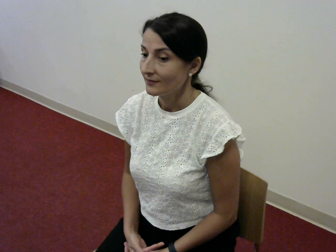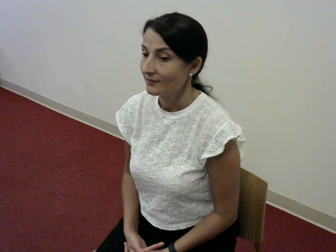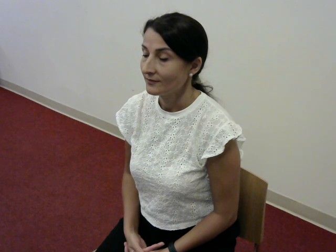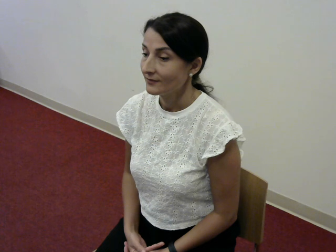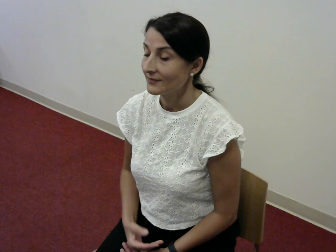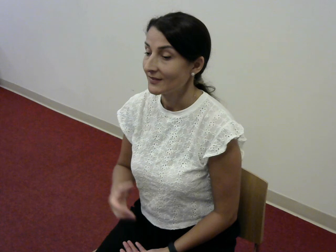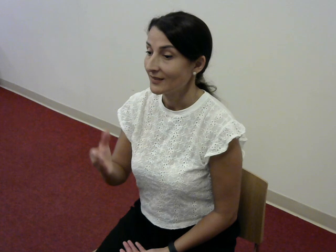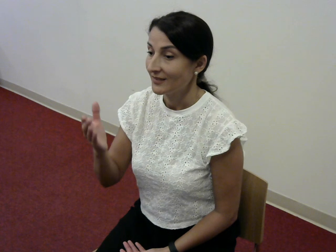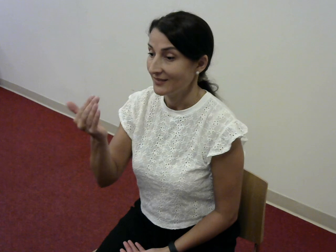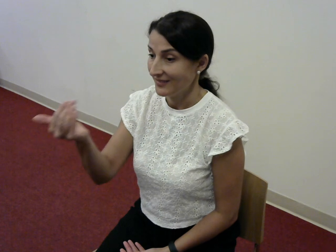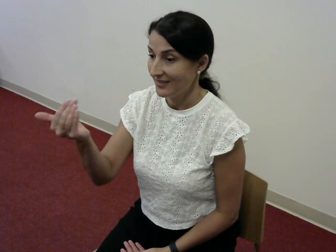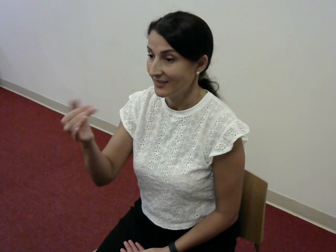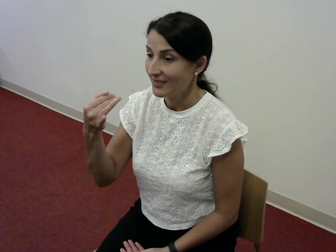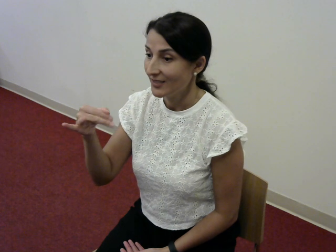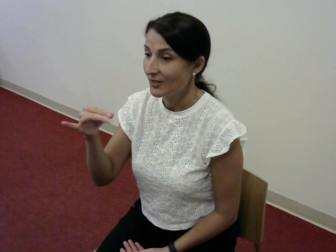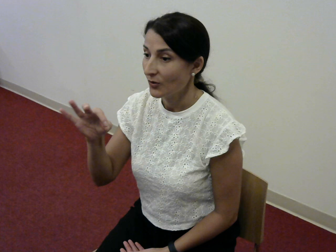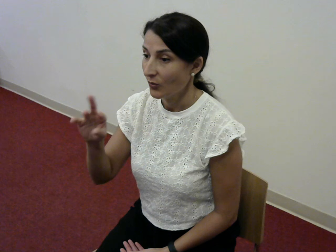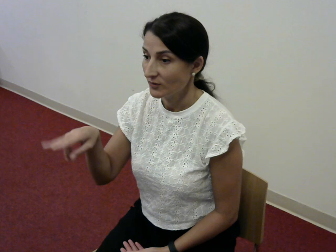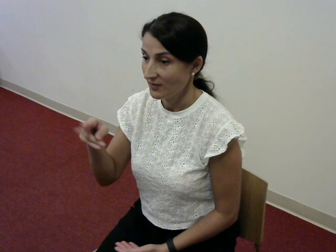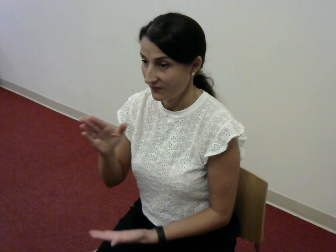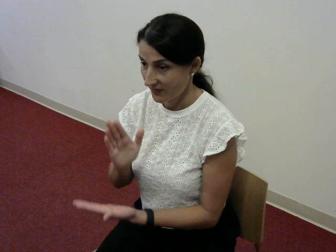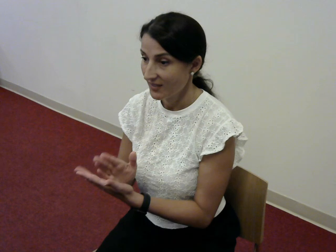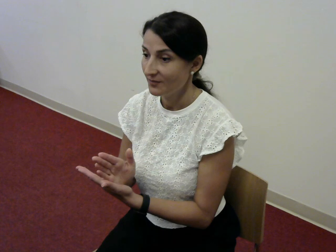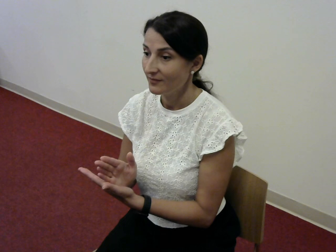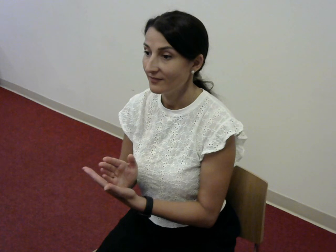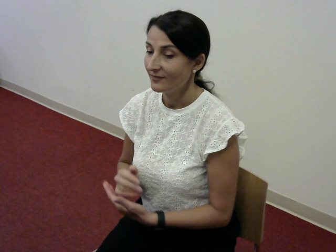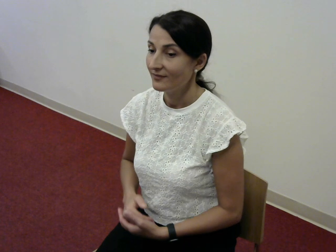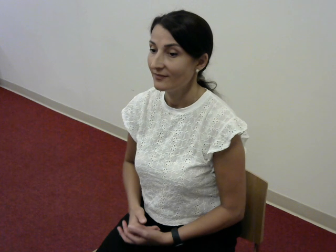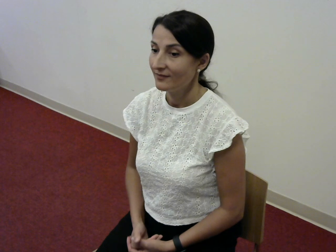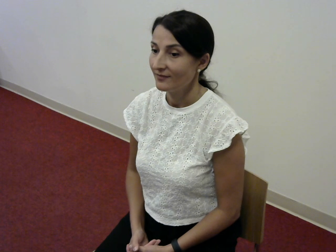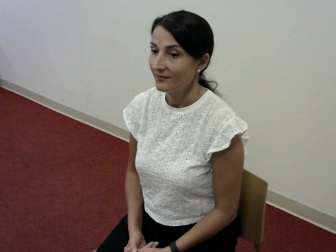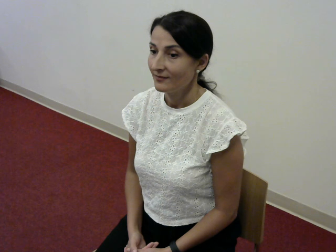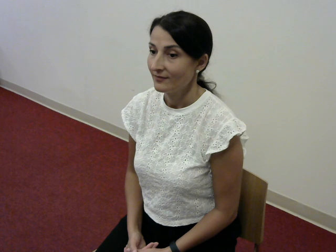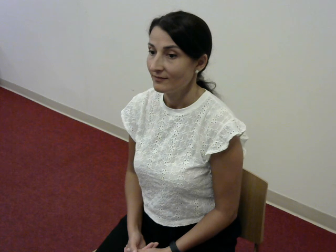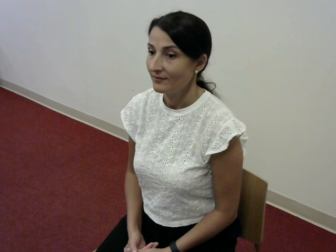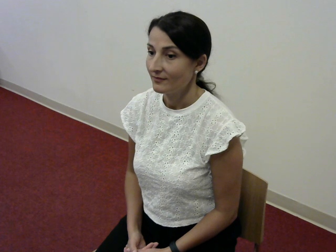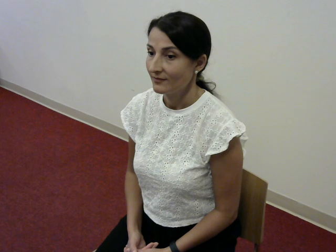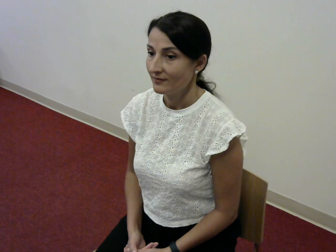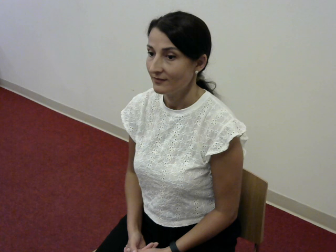Sizdə yod varmı?